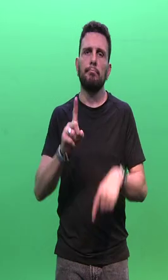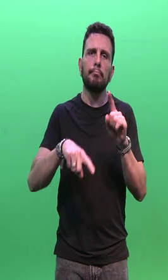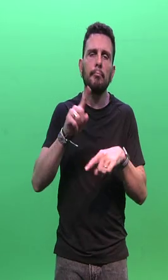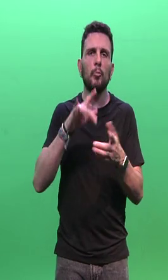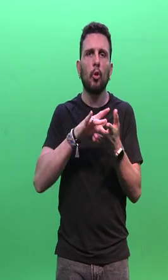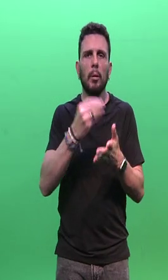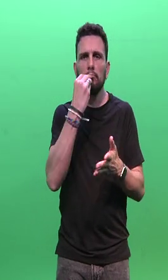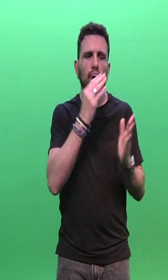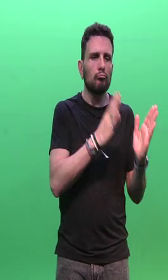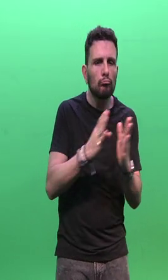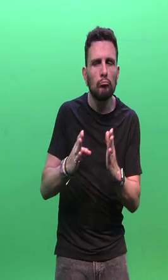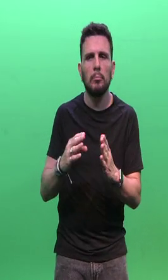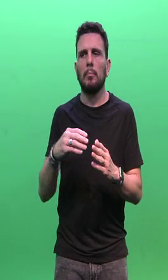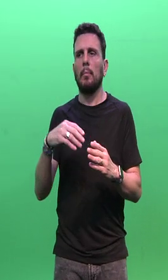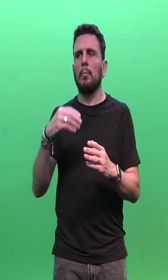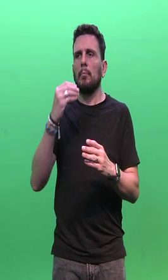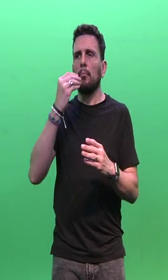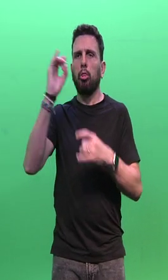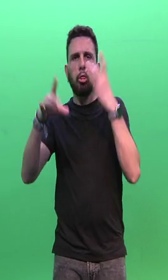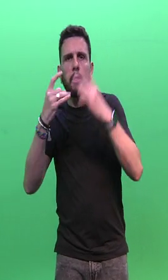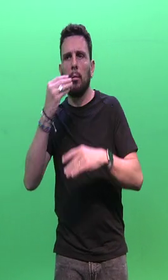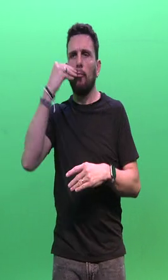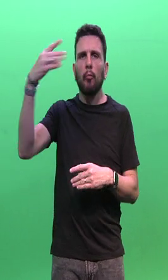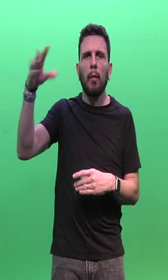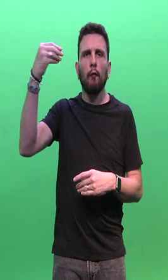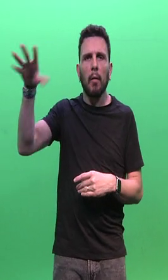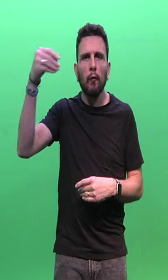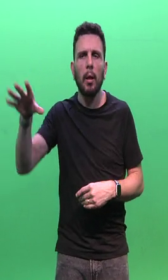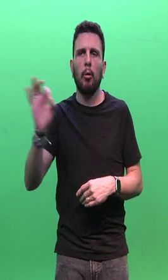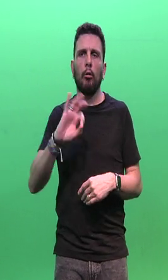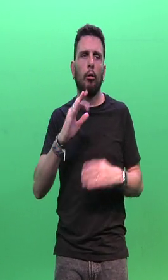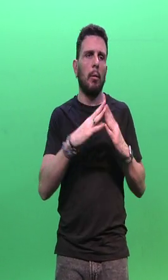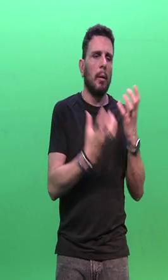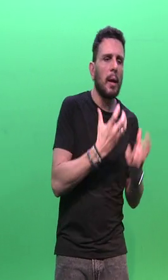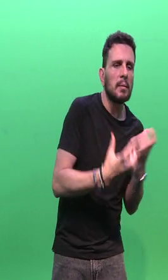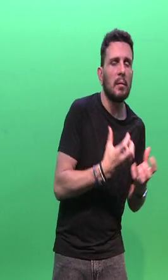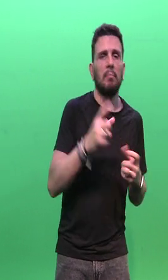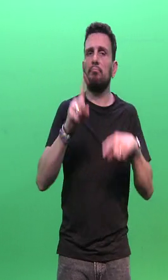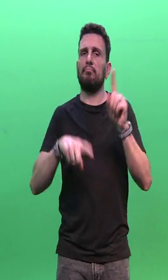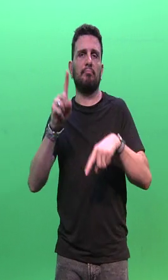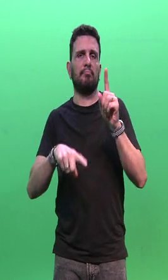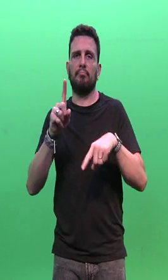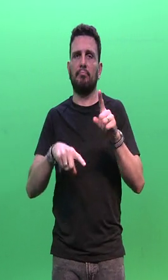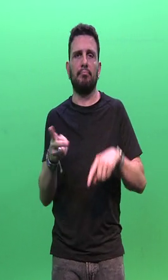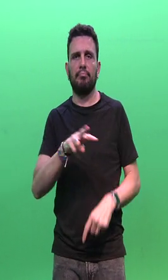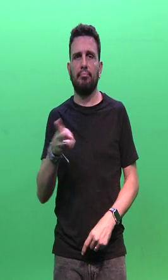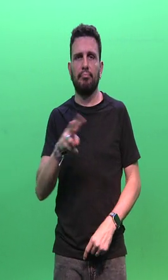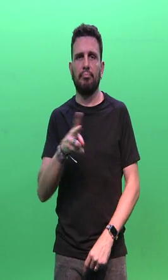Depèn, de vegades menjo de manera molt endreçada, d'altres menjo ximpleries, menjo fora de casa, o em cuino, depèn, faig totes dues coses.